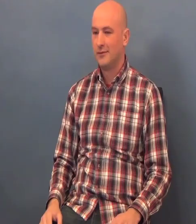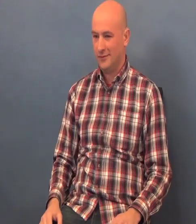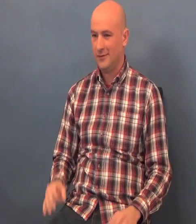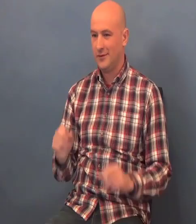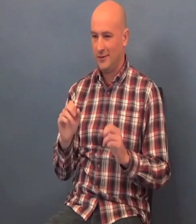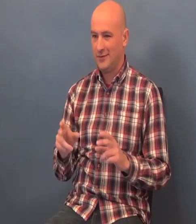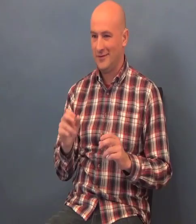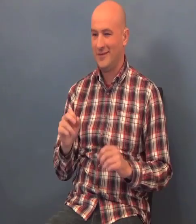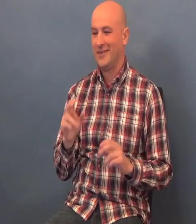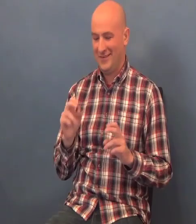Okej, okej, okej.